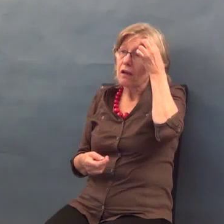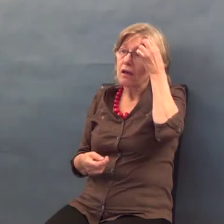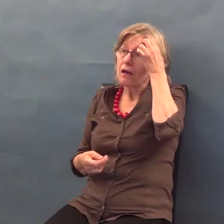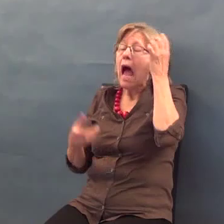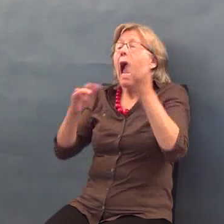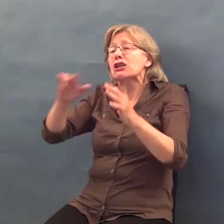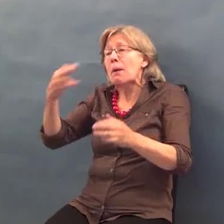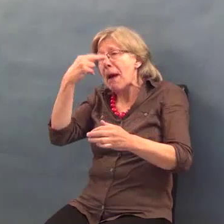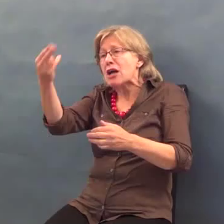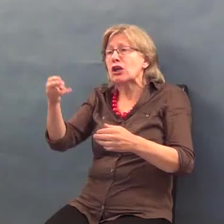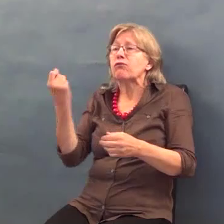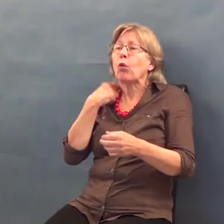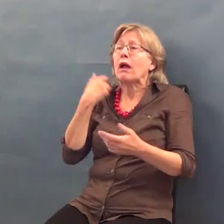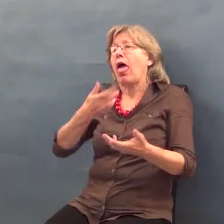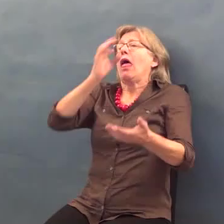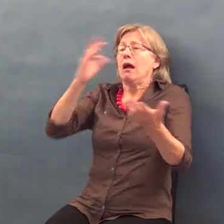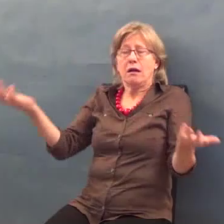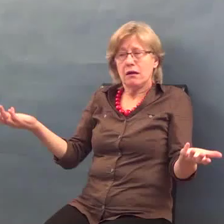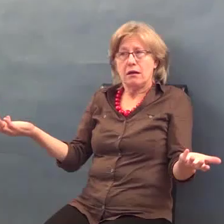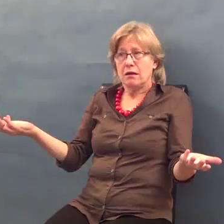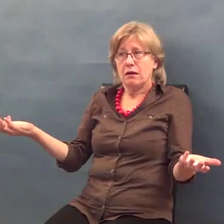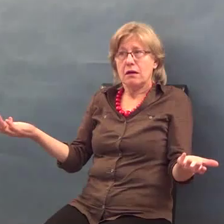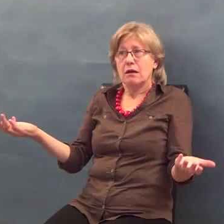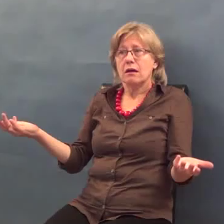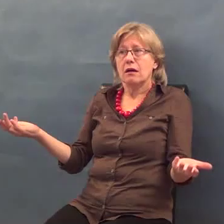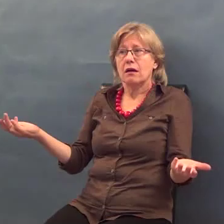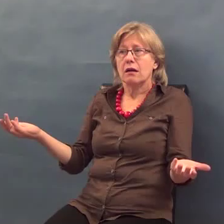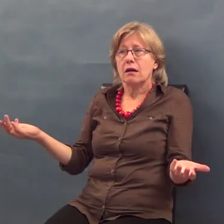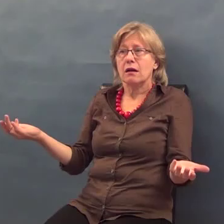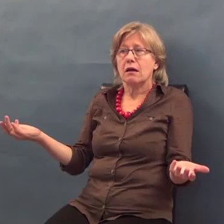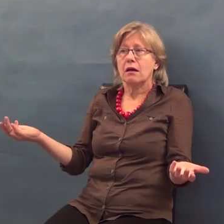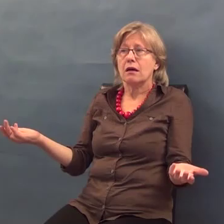Dzieci patrzą, jak ktoś pije alkohol, tak nie może być.